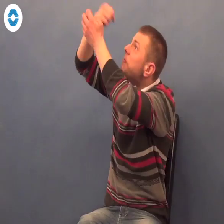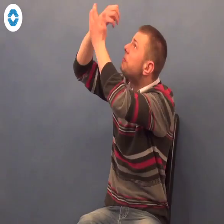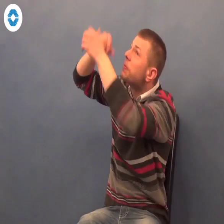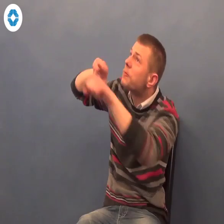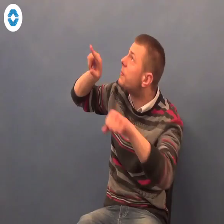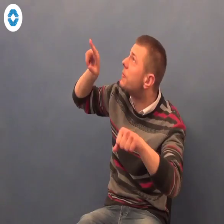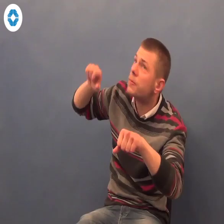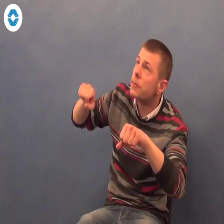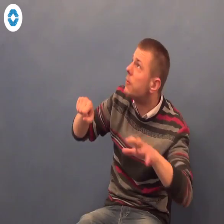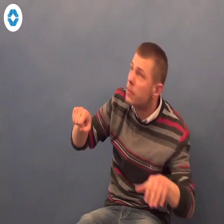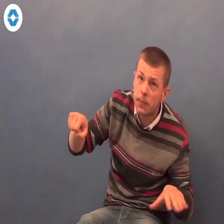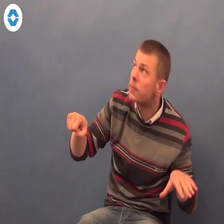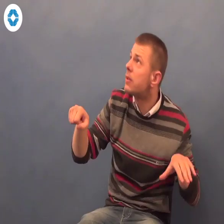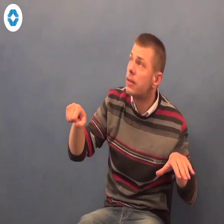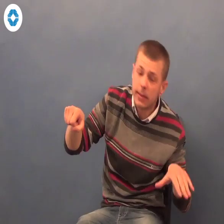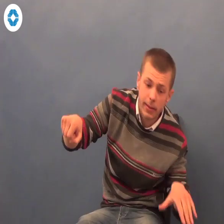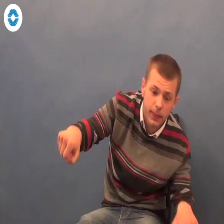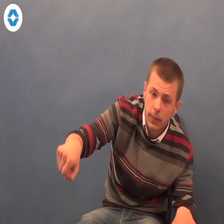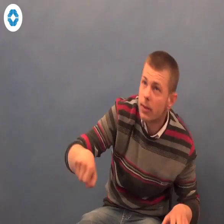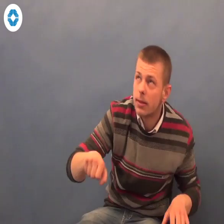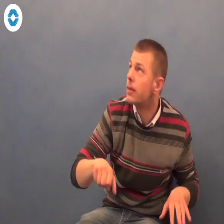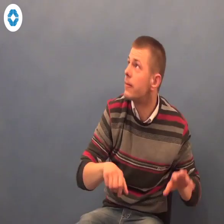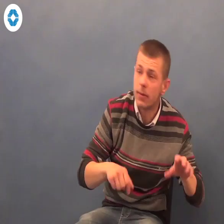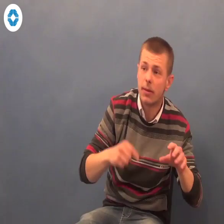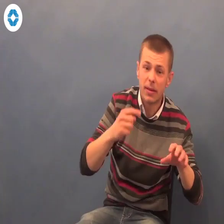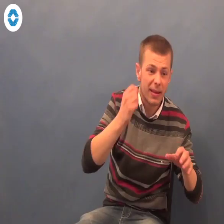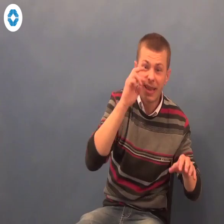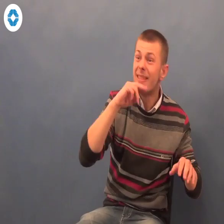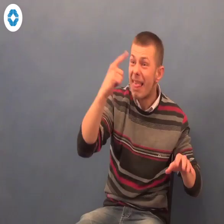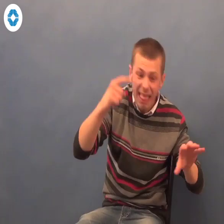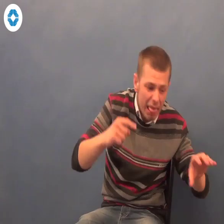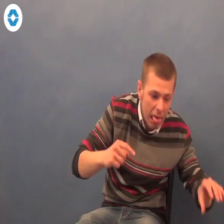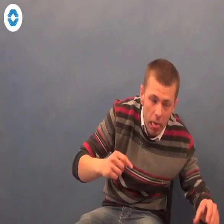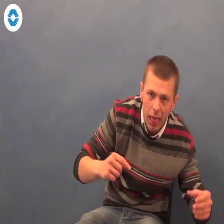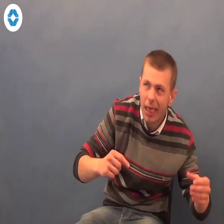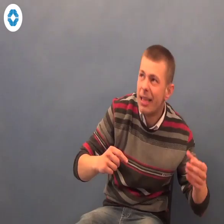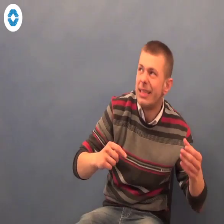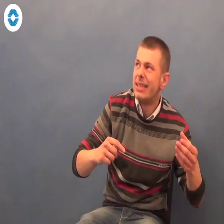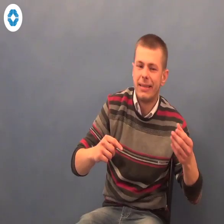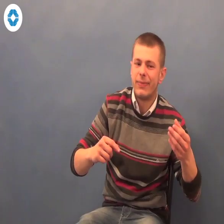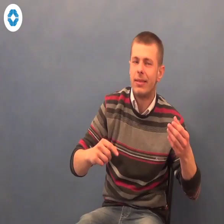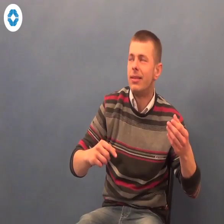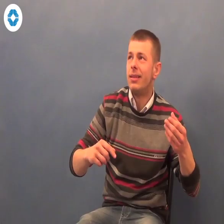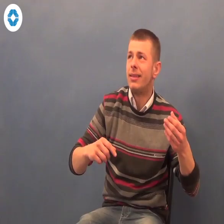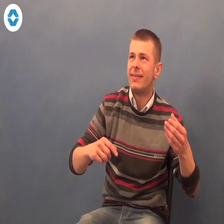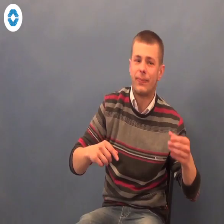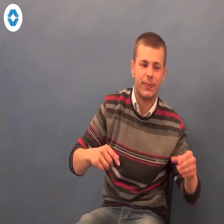Chłopiec ukradkiem odstawia rower i jednocześnie patrząc w górę, bierze jedną gruszkę. Zastanawia się i odkłada ją z powrotem.